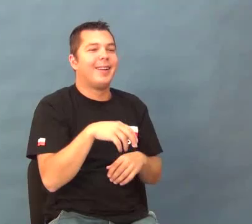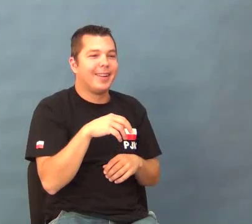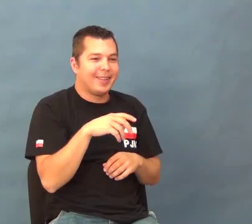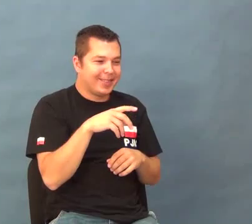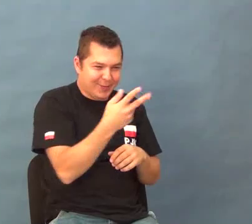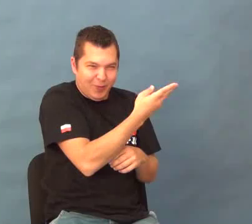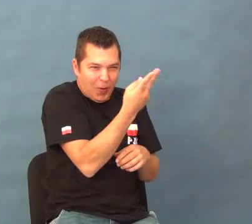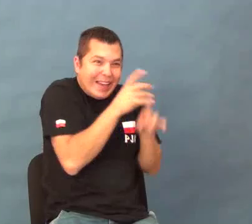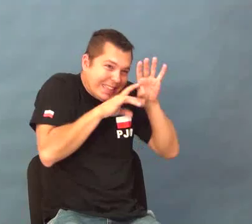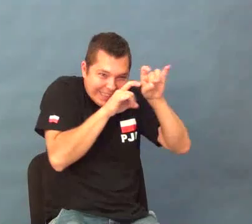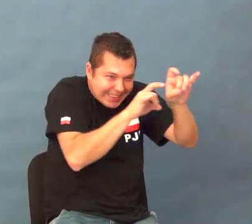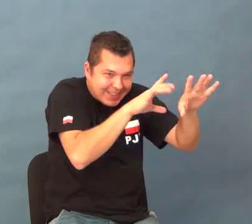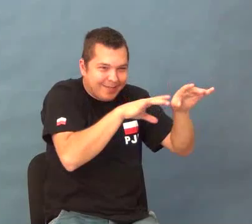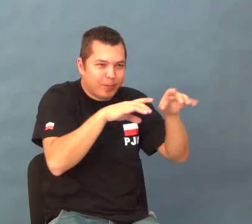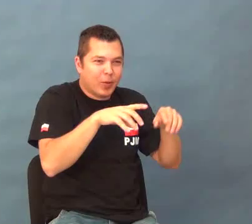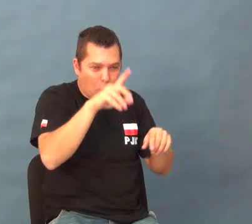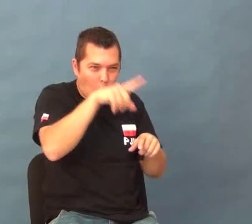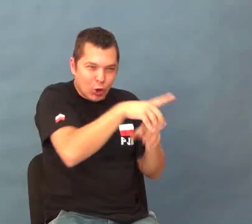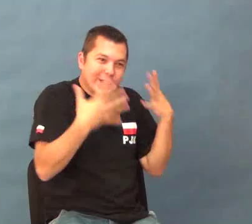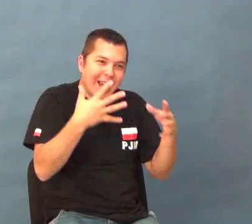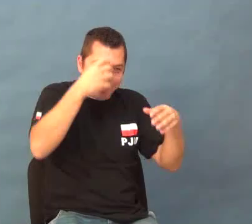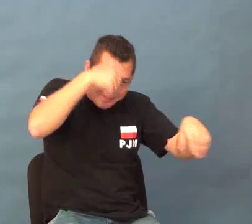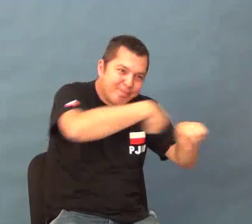Oni obaj biegną, a łoś chce ich bodnąć rogami.